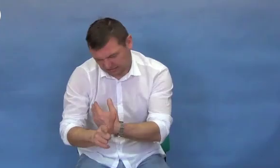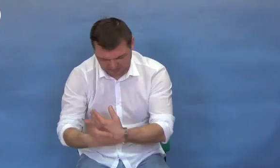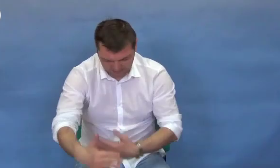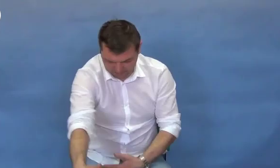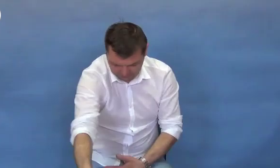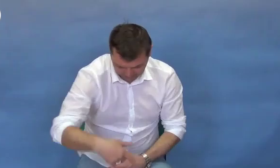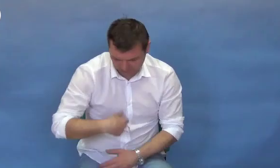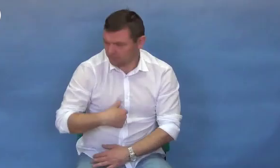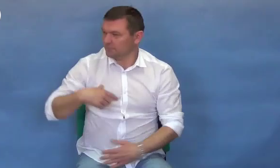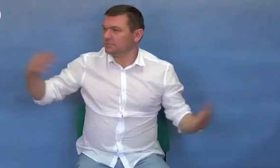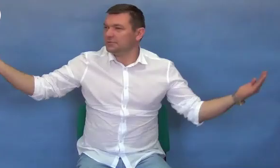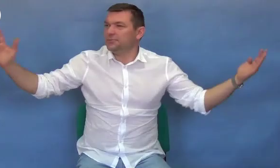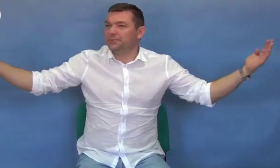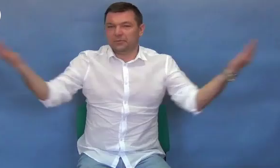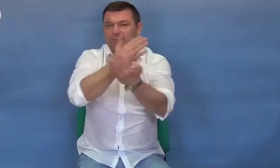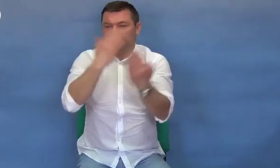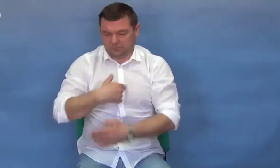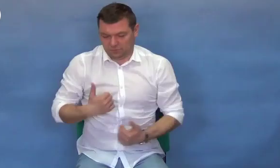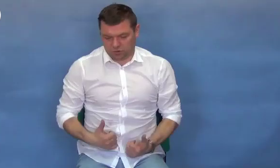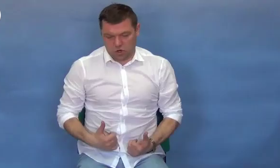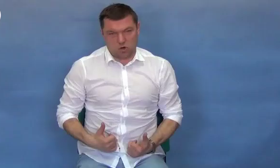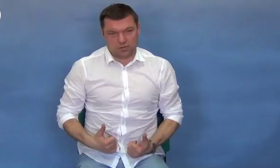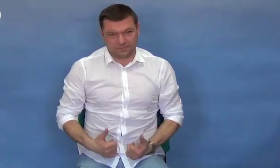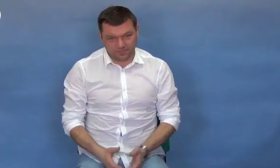Pociągi przejeżdżają, a ja stoję w pewnej odległości.